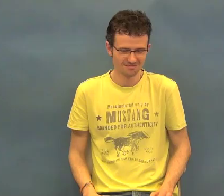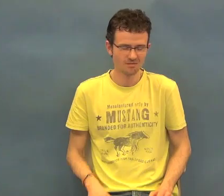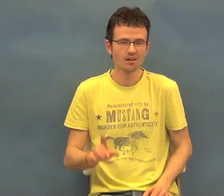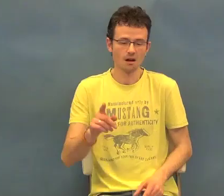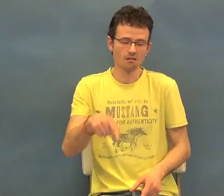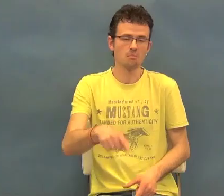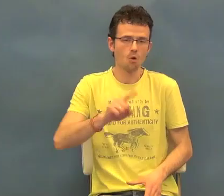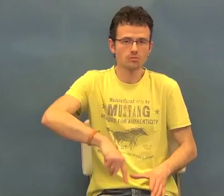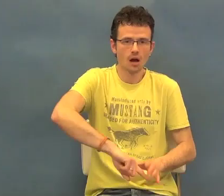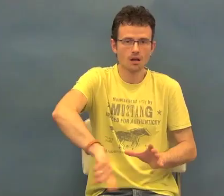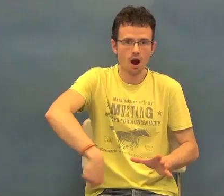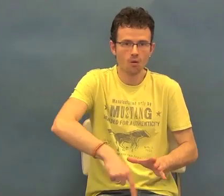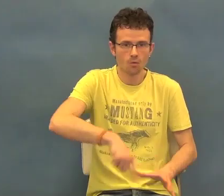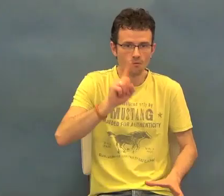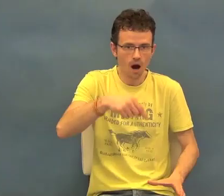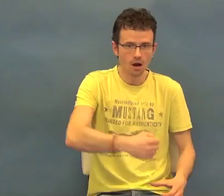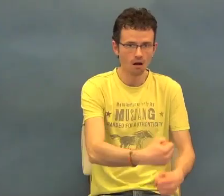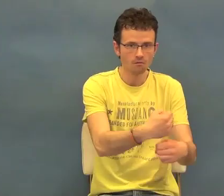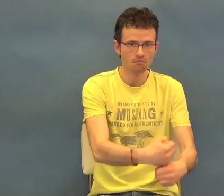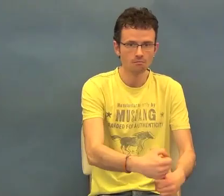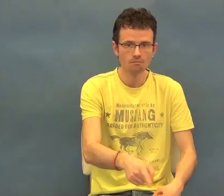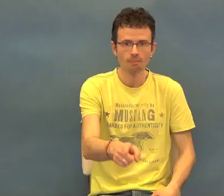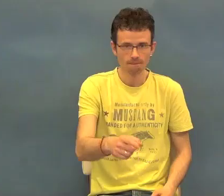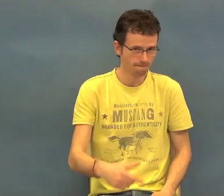Może jak jest kałuża, to ten znak tam stoi, żeby uważać.